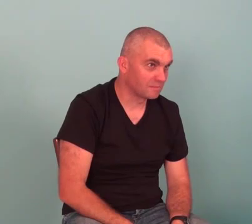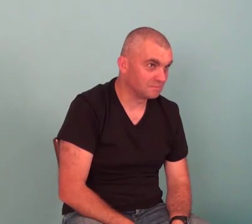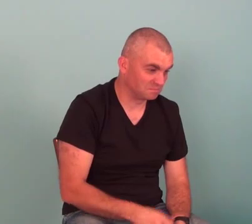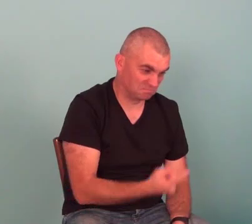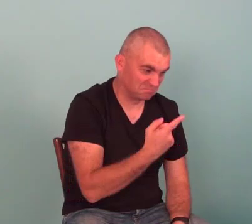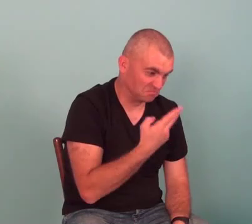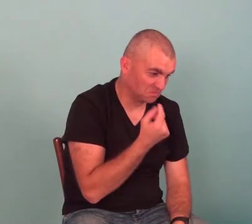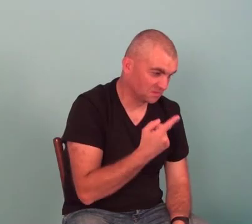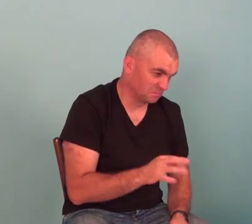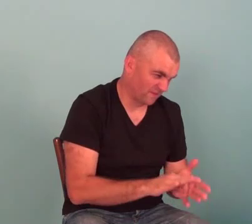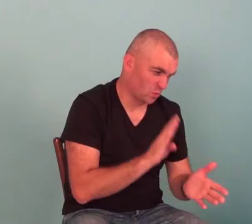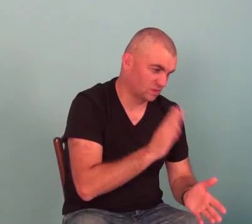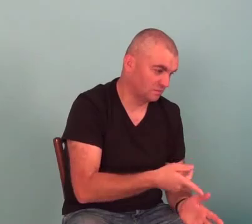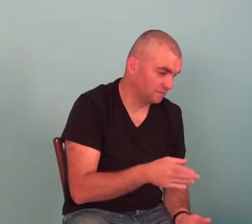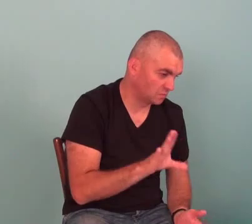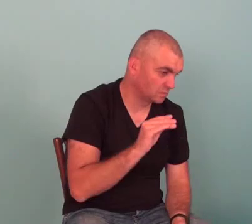Dziwnie, nie widziałem, to pewnie w Stanach Zjednoczonych jest.